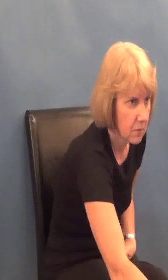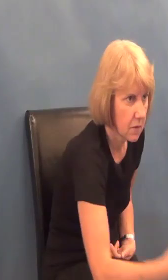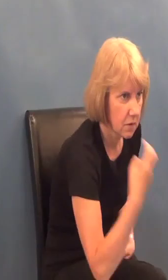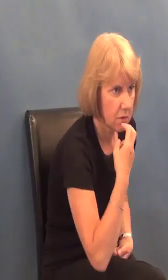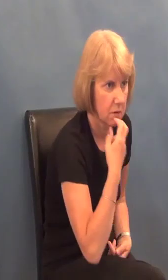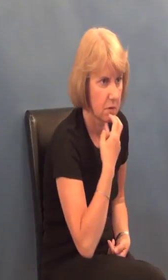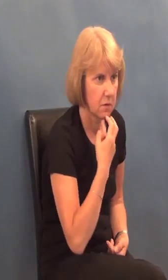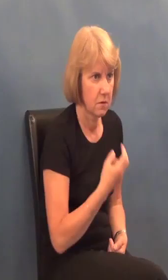Napięcie.